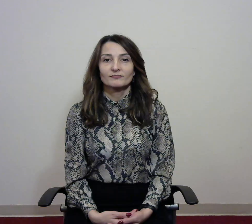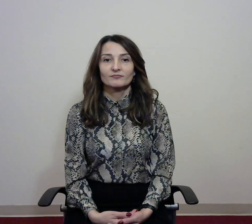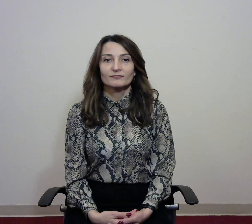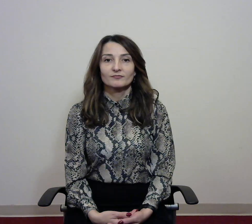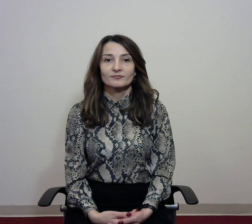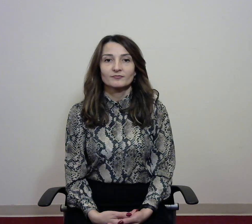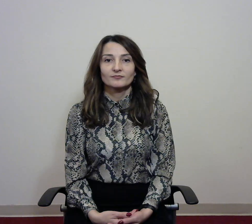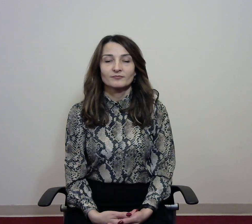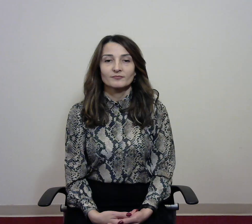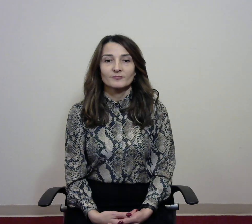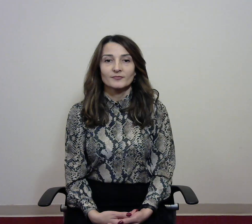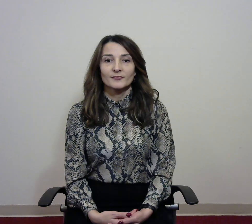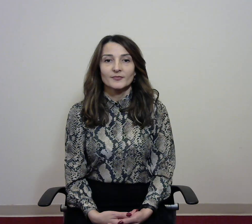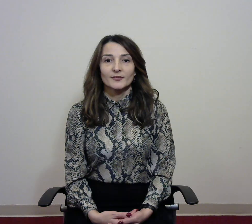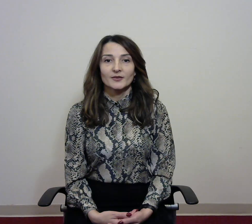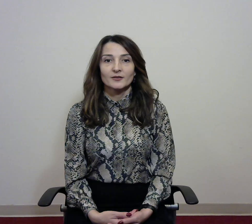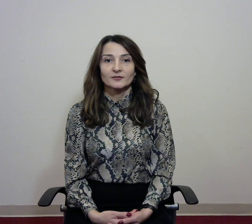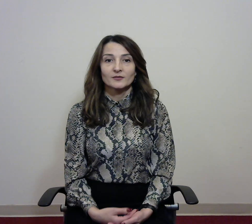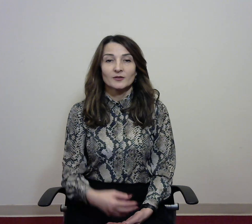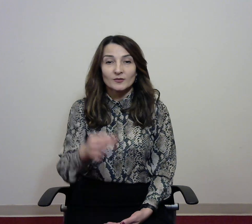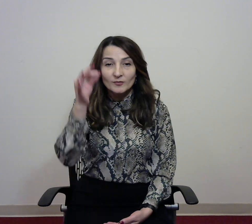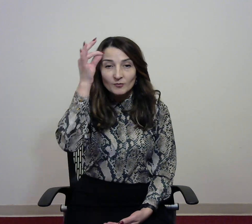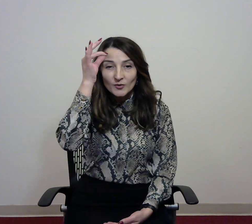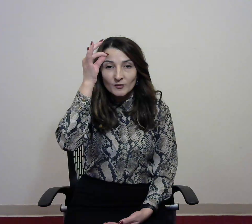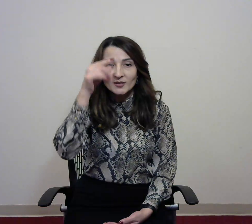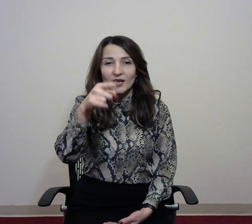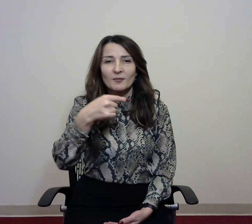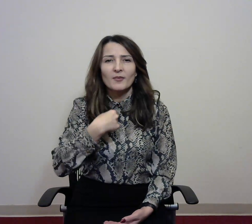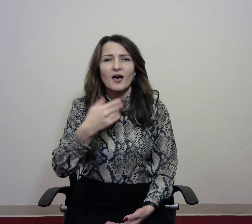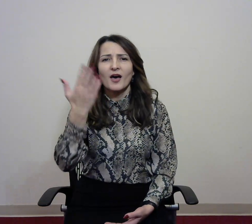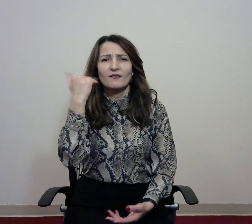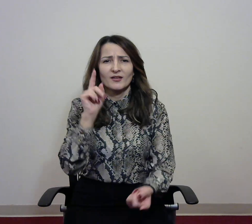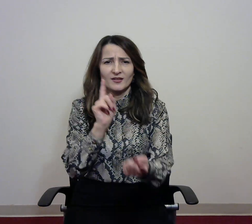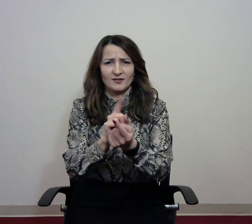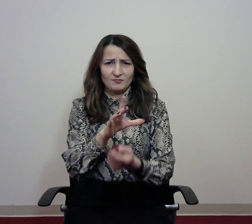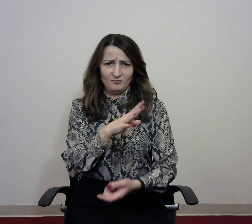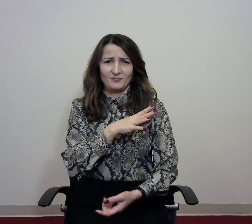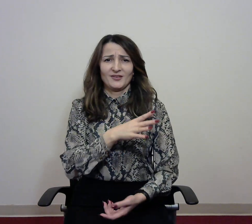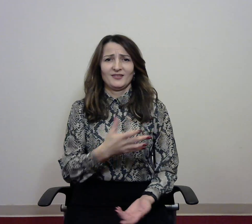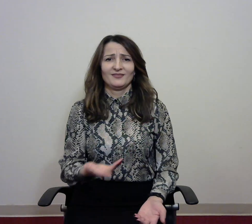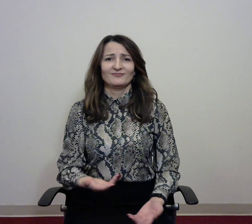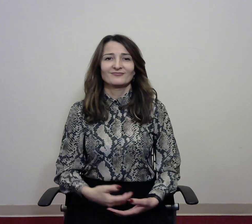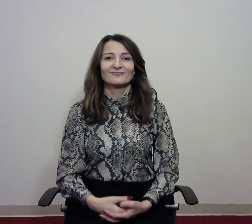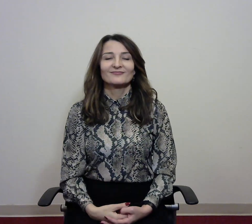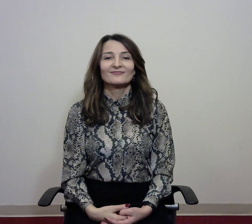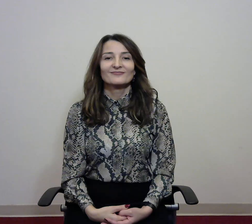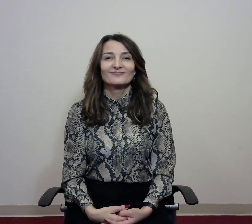Xatırladım, səni mən əvvəl də görmüşəm